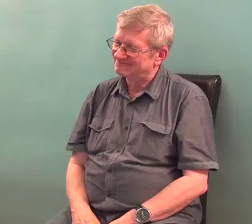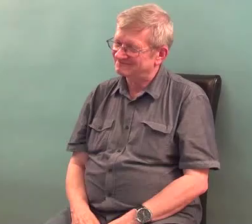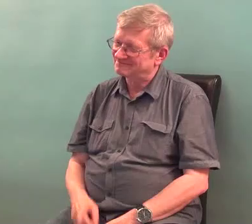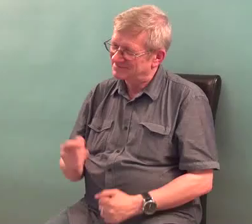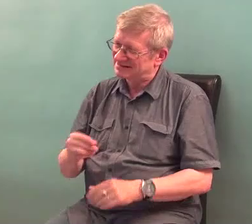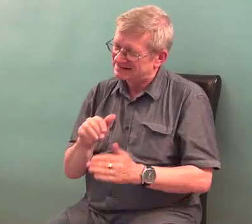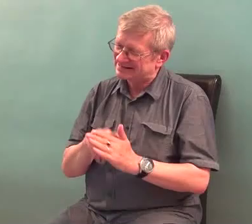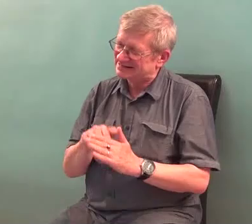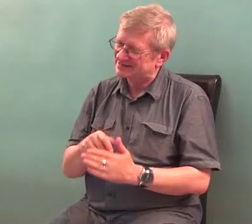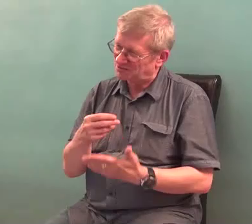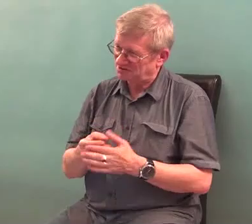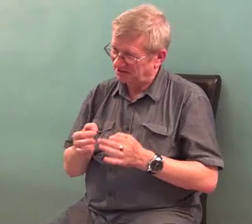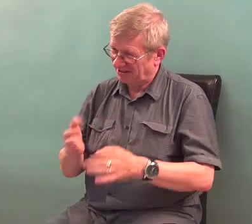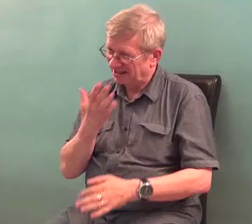Zbierasz pieniądze i bardzo chcesz kupić samochód?